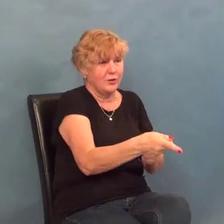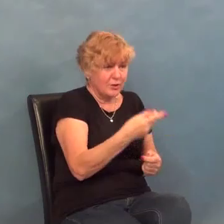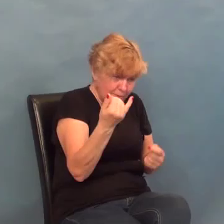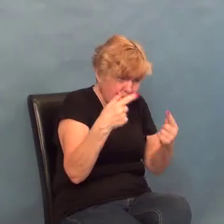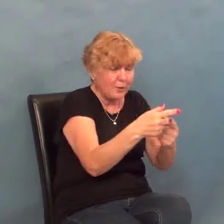Nie pasuje.